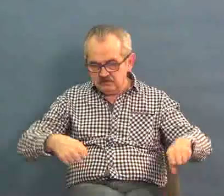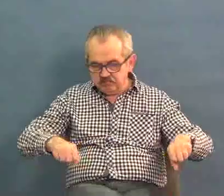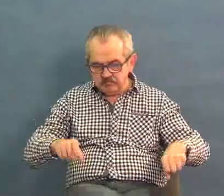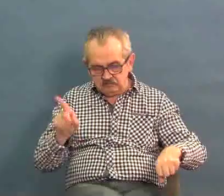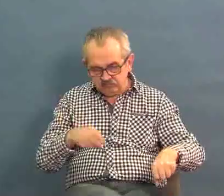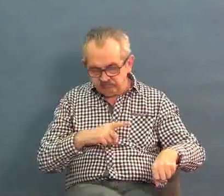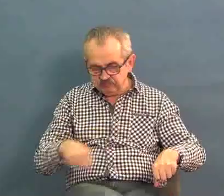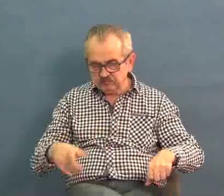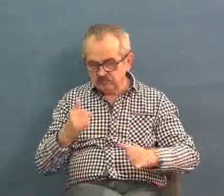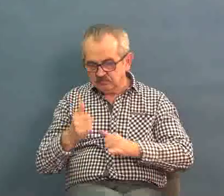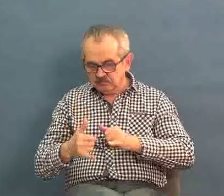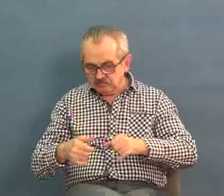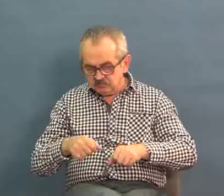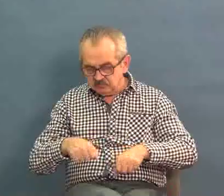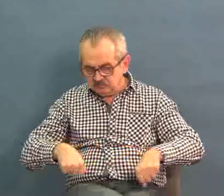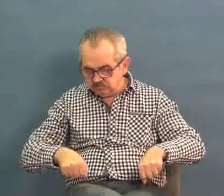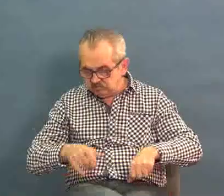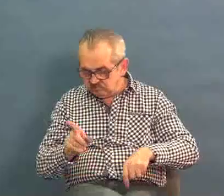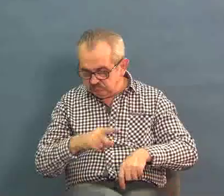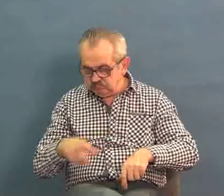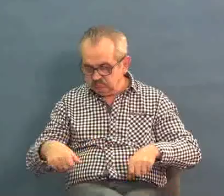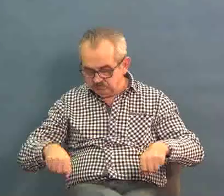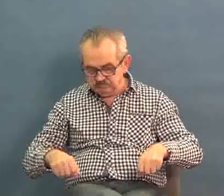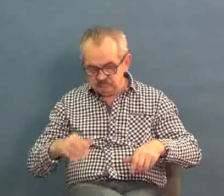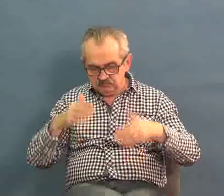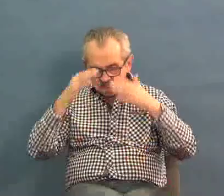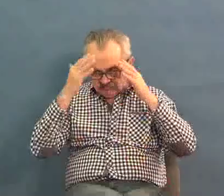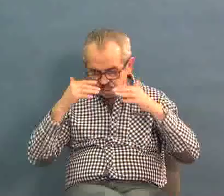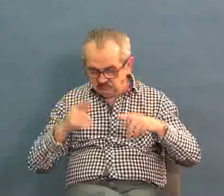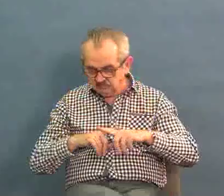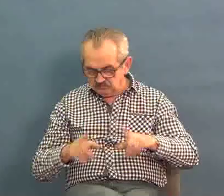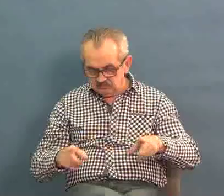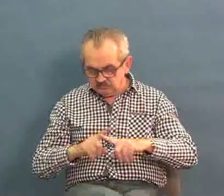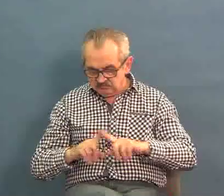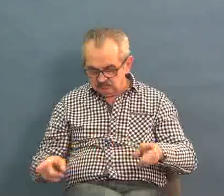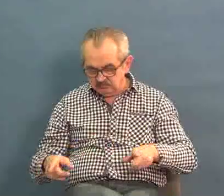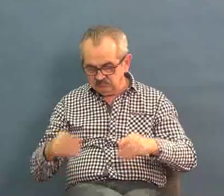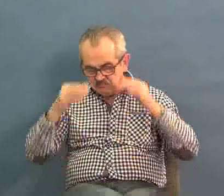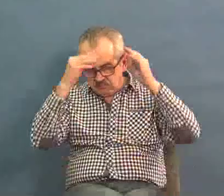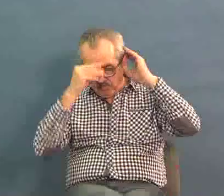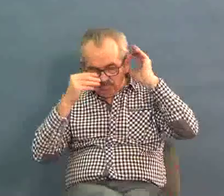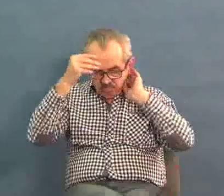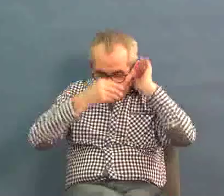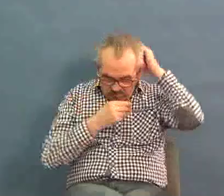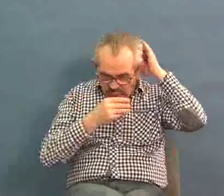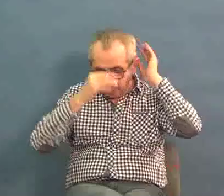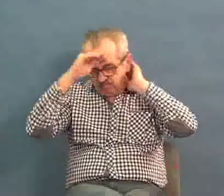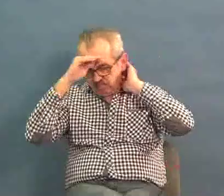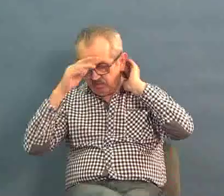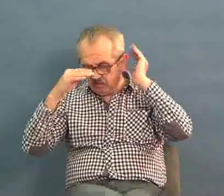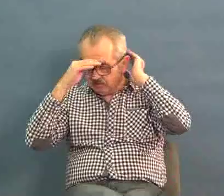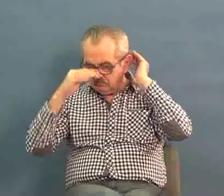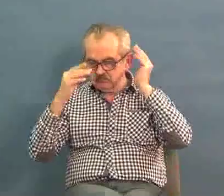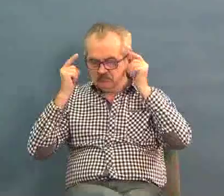Motor, motorower oraz skuter są skreślone na obrazku, kasku nie wolno zakładać krzywo, ani za nisko tak, że nie będzie nic widać, ani za wysoko, na czubek głowy.